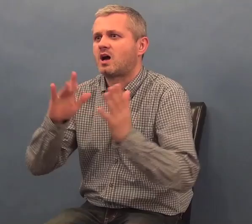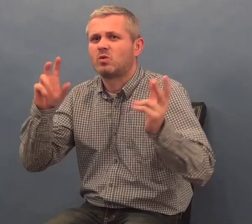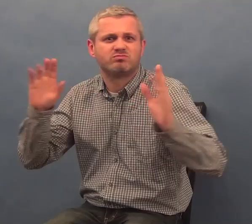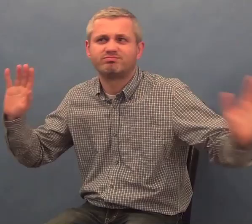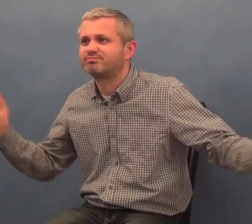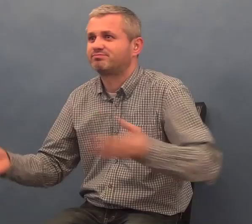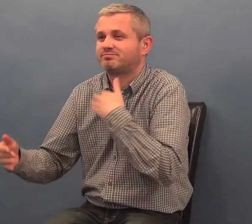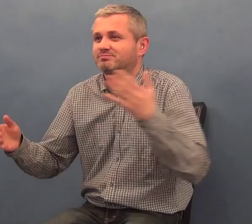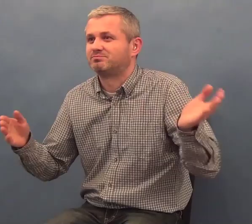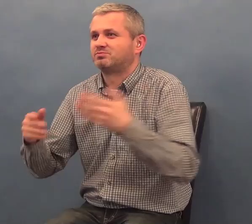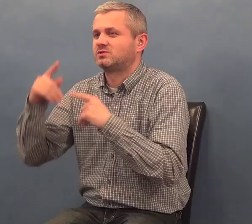Ewakuują ludzi.